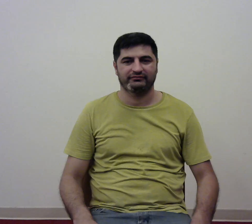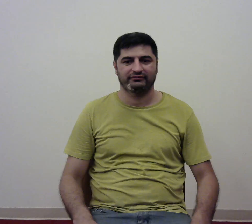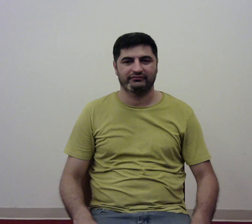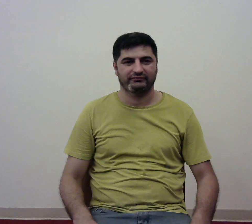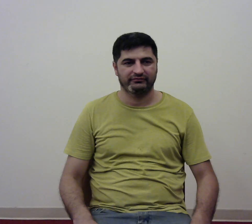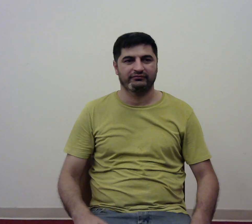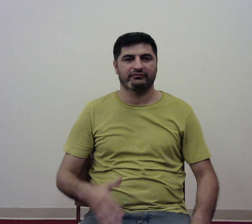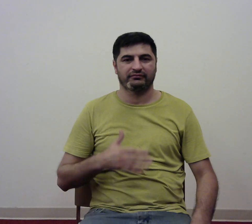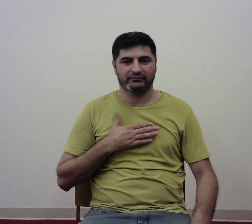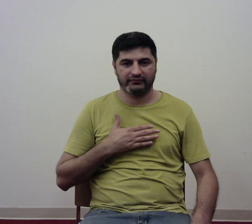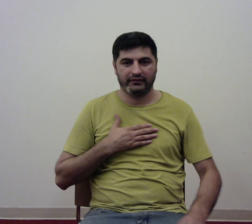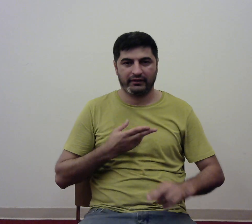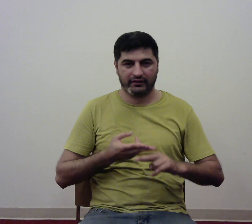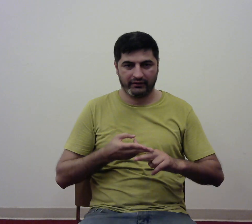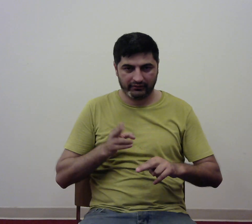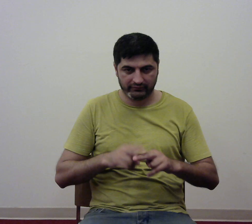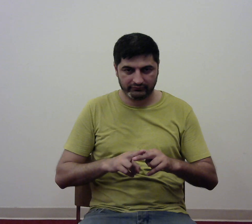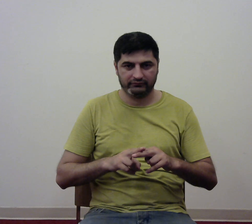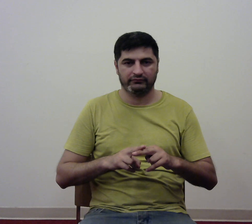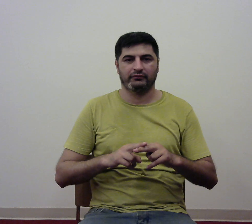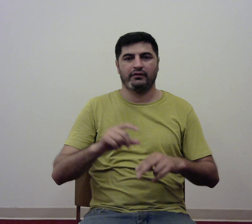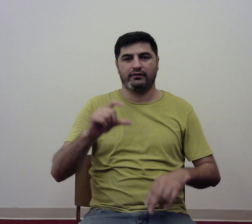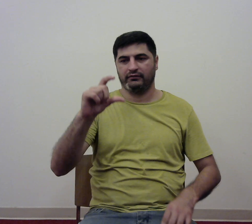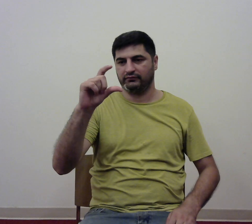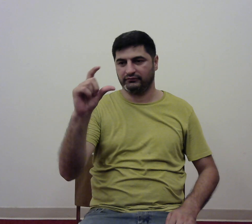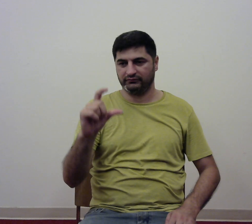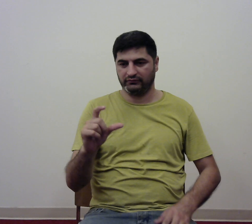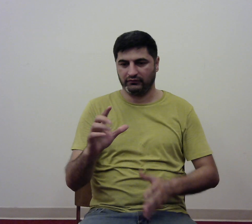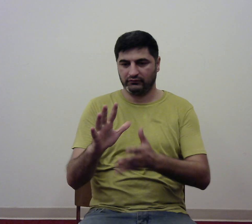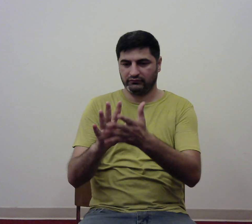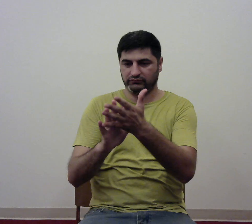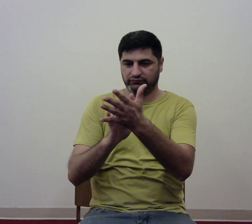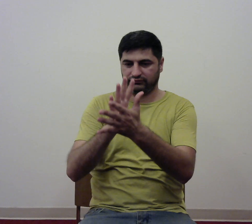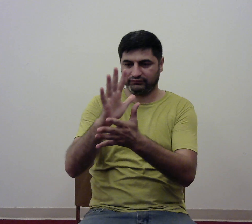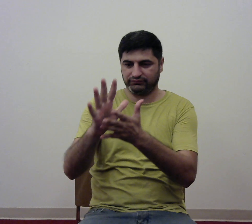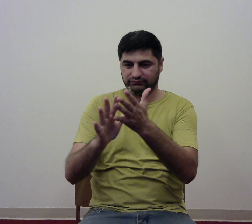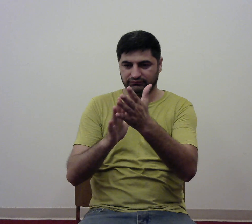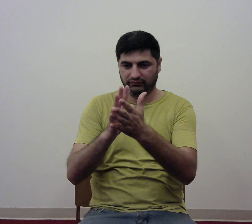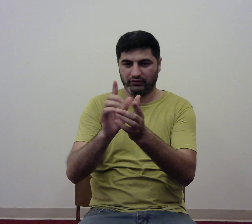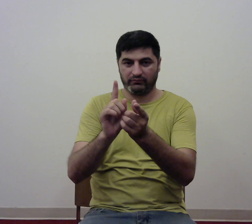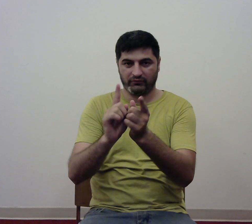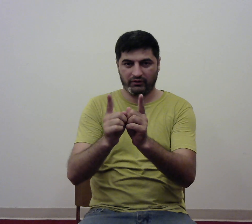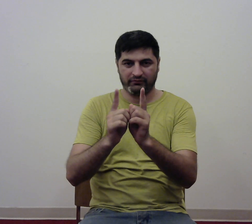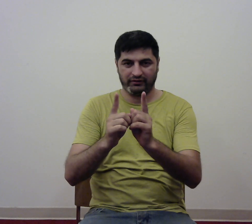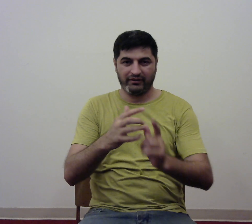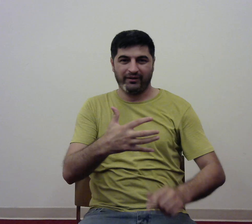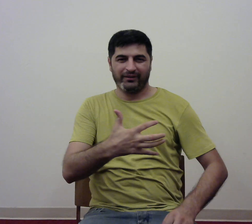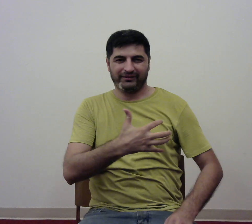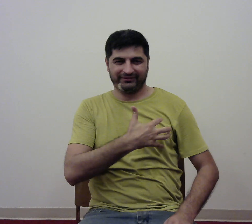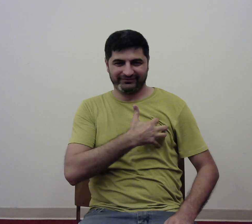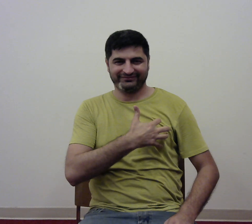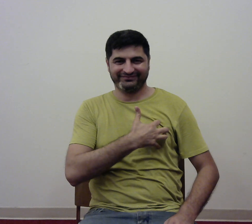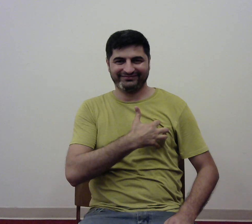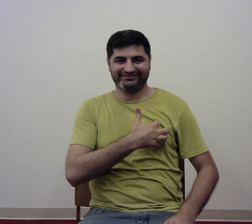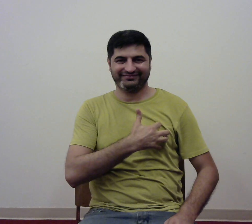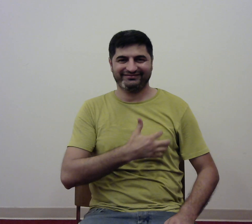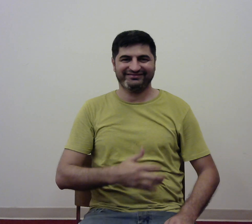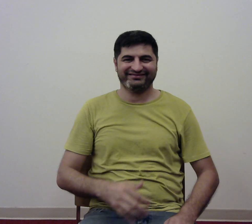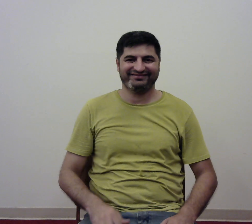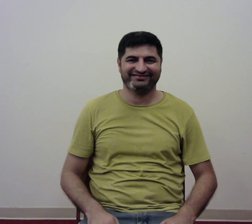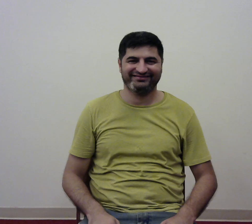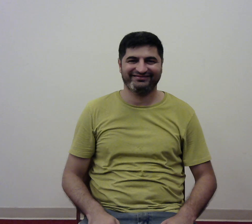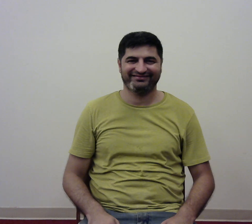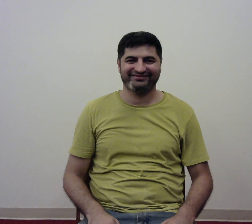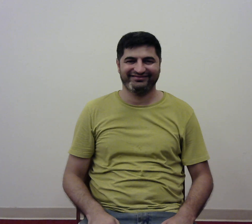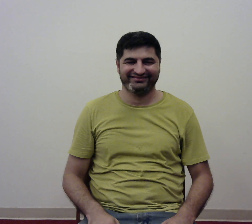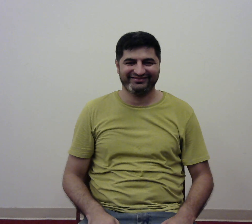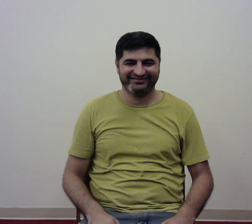Mən bu əsərin surdotərcüməsini istəyirəm